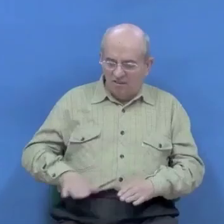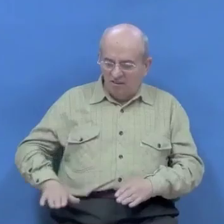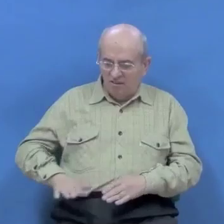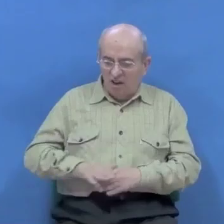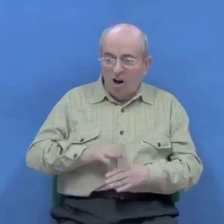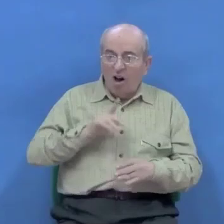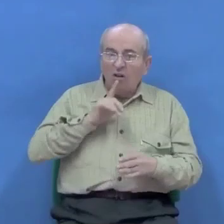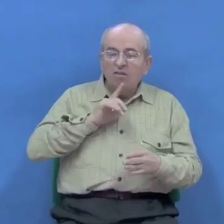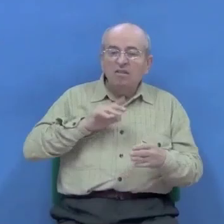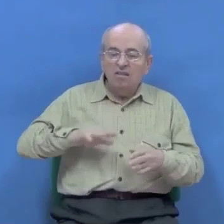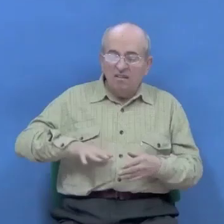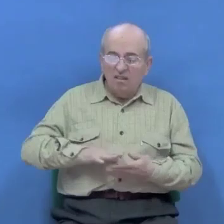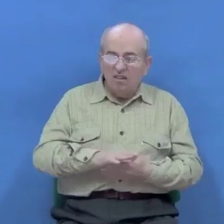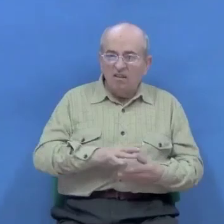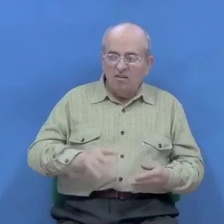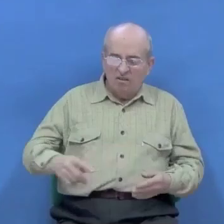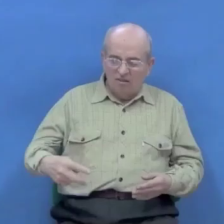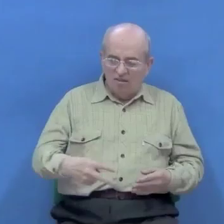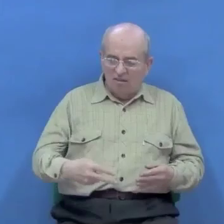Śliska, zlodowaciała powierzchnia.